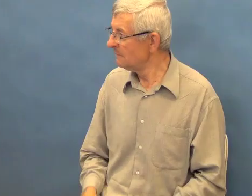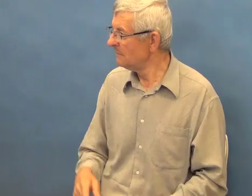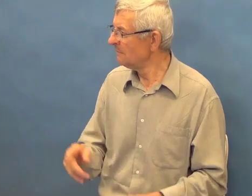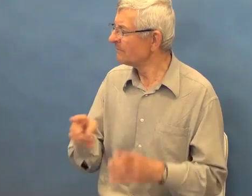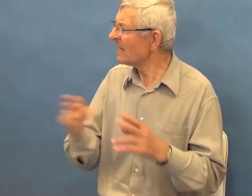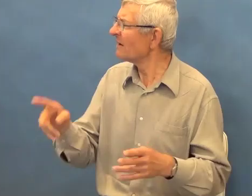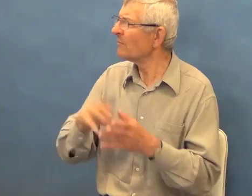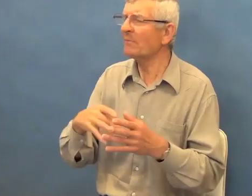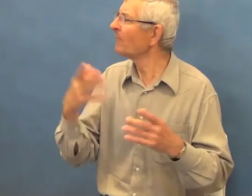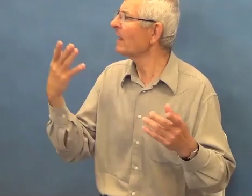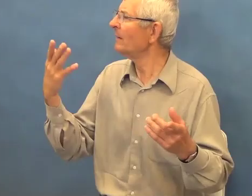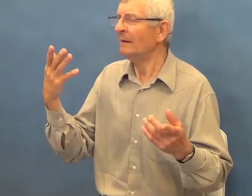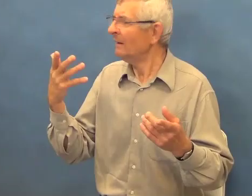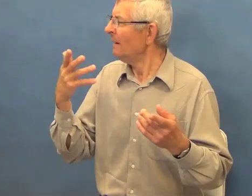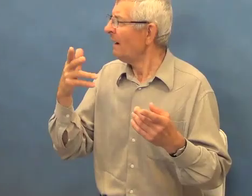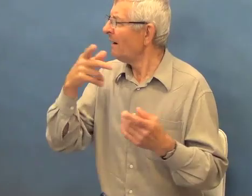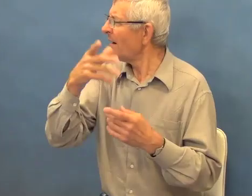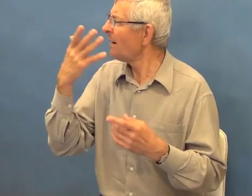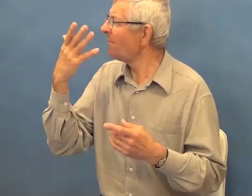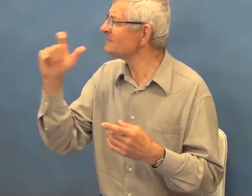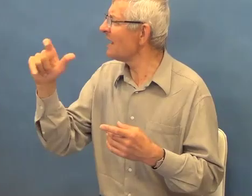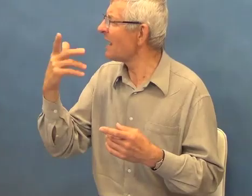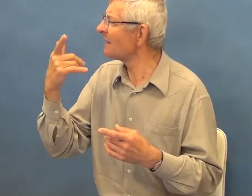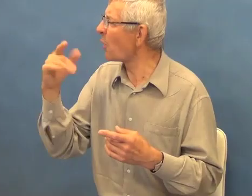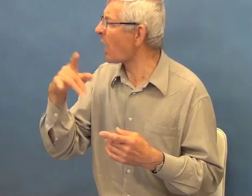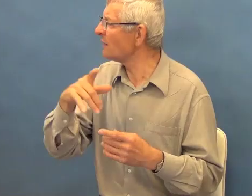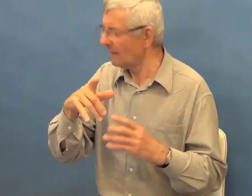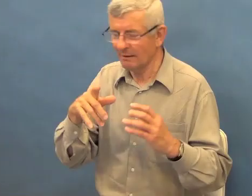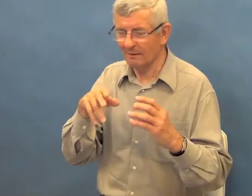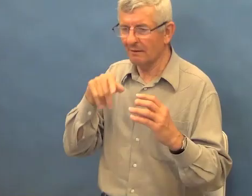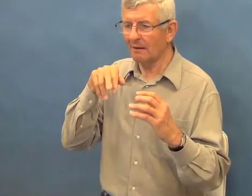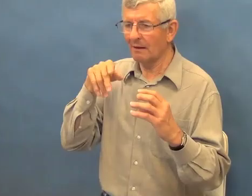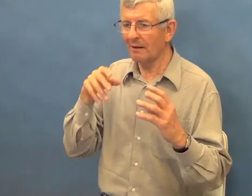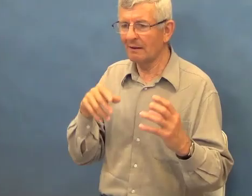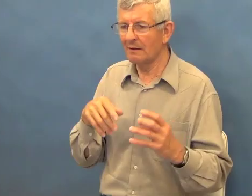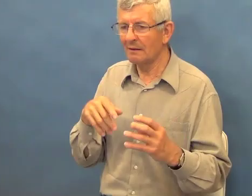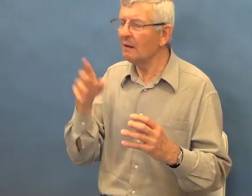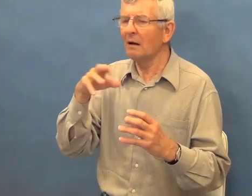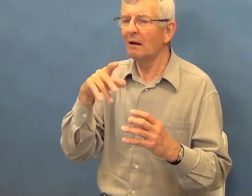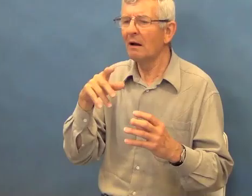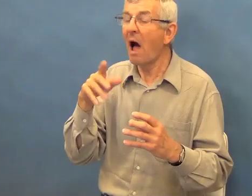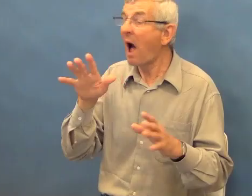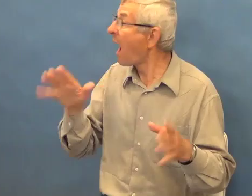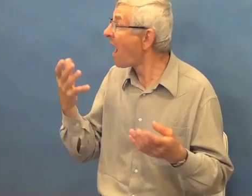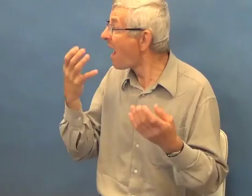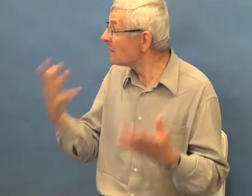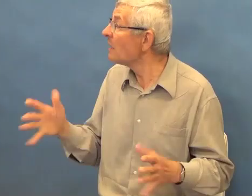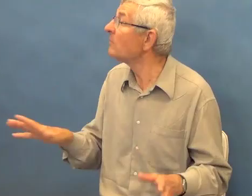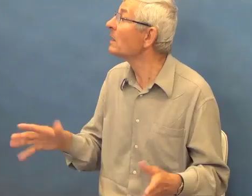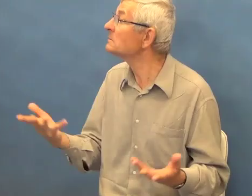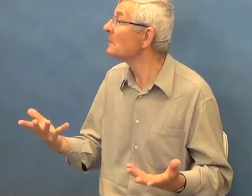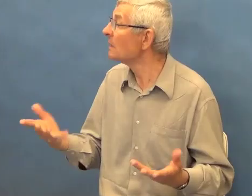Miejscem to może być McDonalds, a jakie miejsce może być do siedzenia?